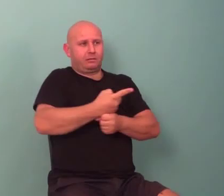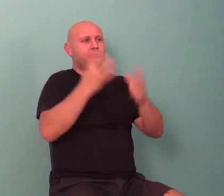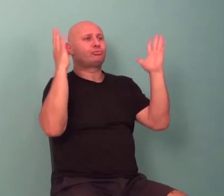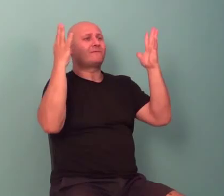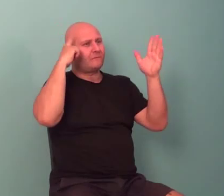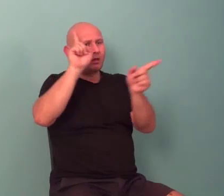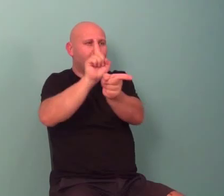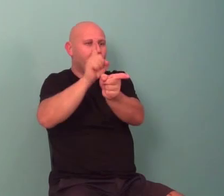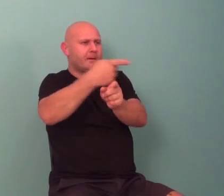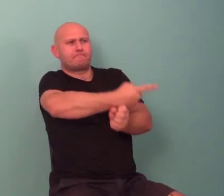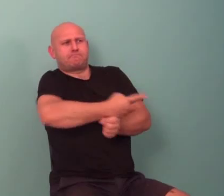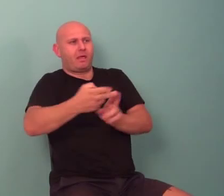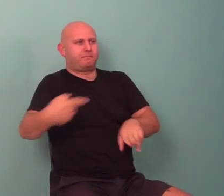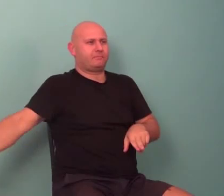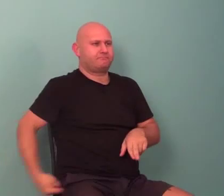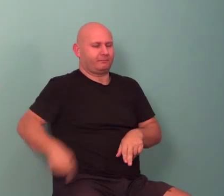Wiesz, był ustawiony na godzinę dziewiątą i strzelił poziomą wskazówką w jej dupę.